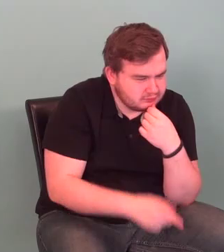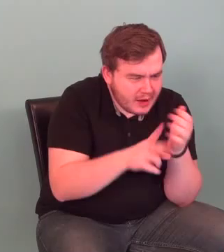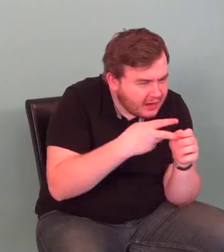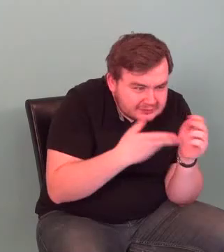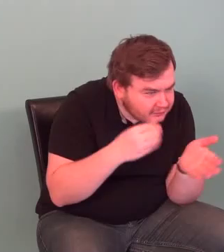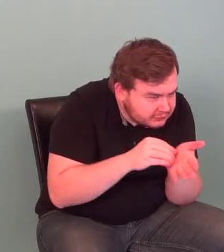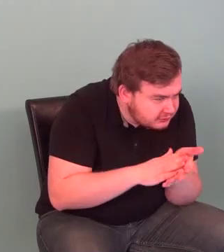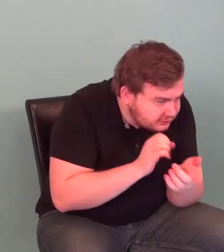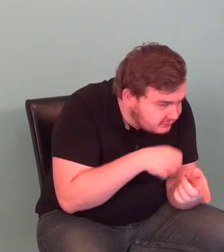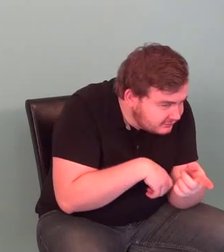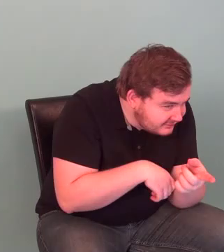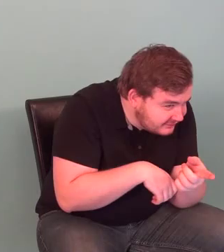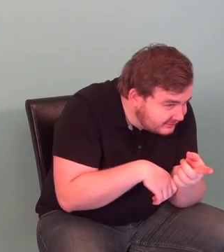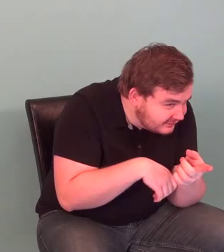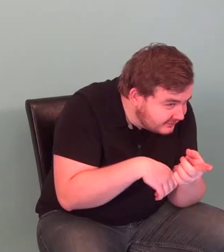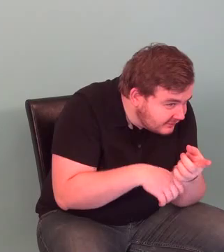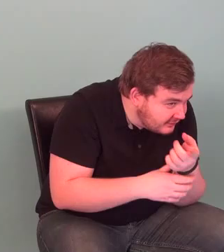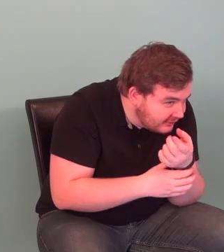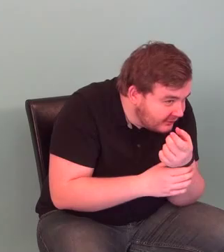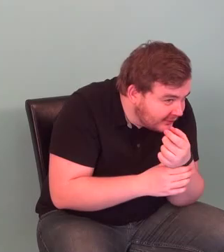Nie masz tego zapisanego w kalendarzu?